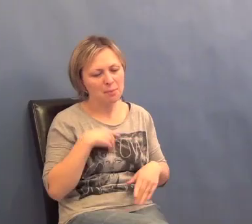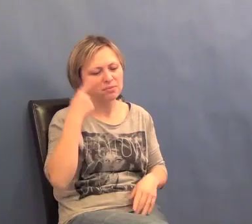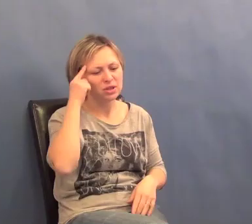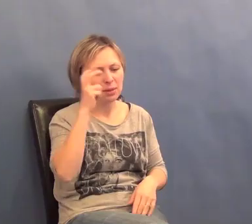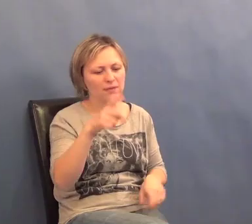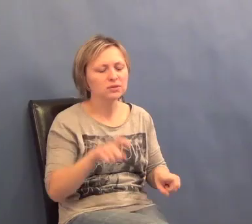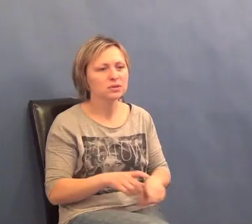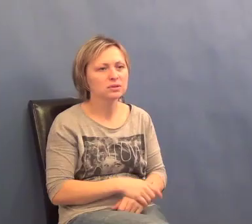Myślałam, że to siedzenie w tramwaju.